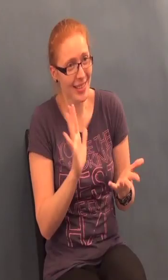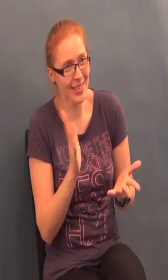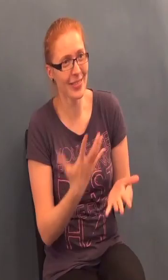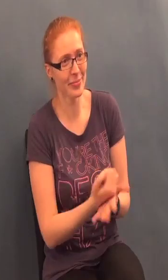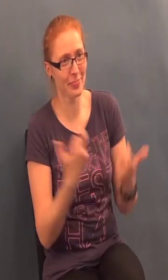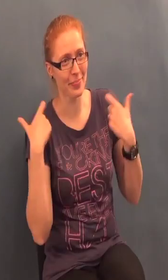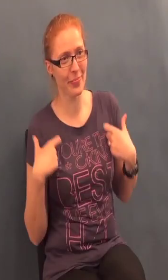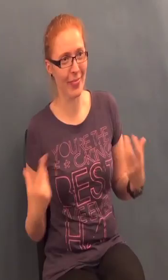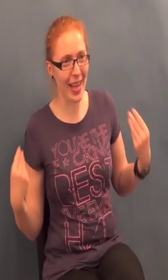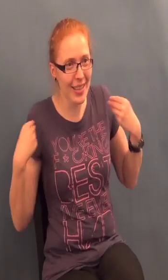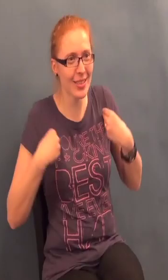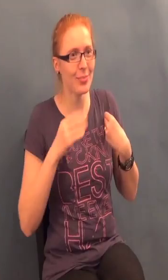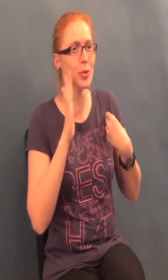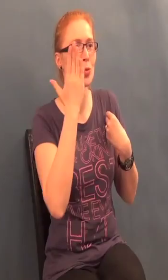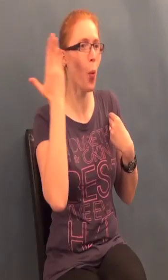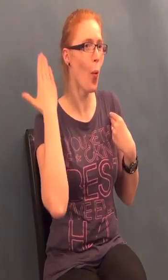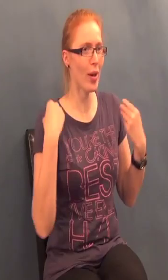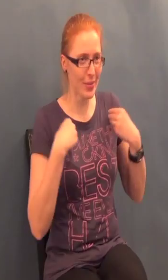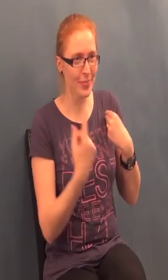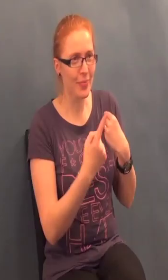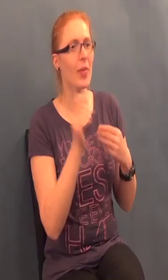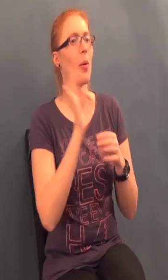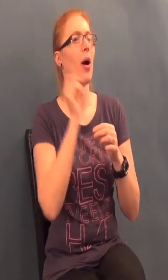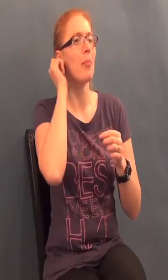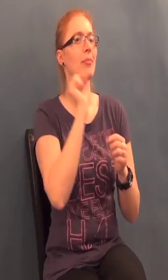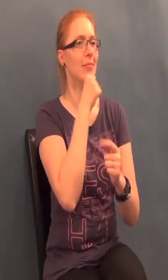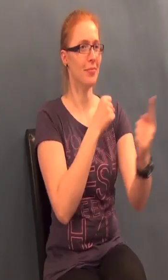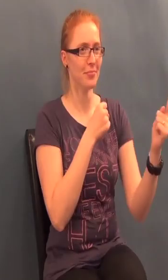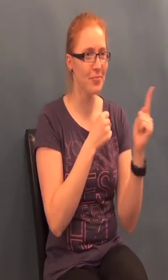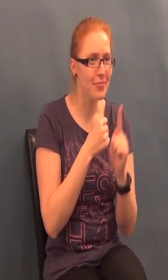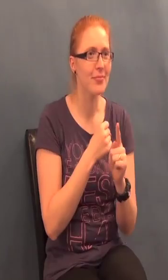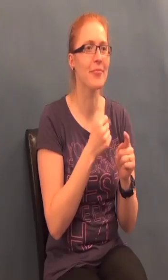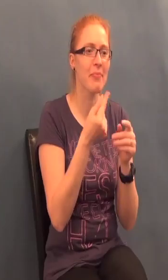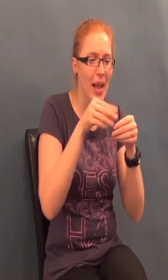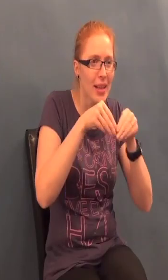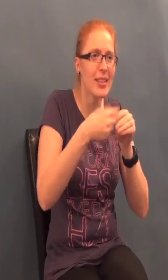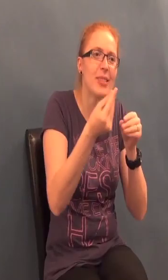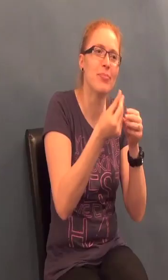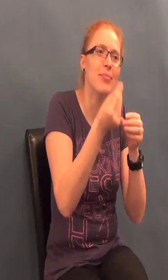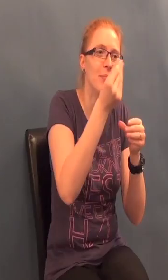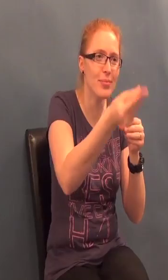Zakłada z powrotem plecak z szybami. Akurat podchodzi starsza kobieta, żeby zapłacić.